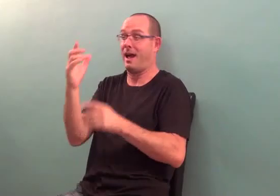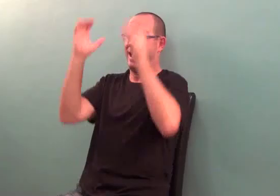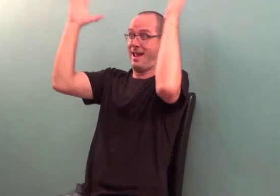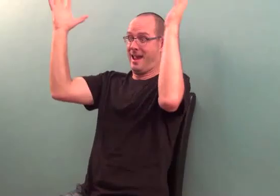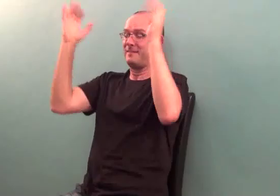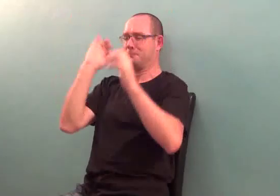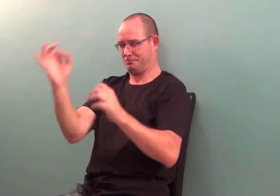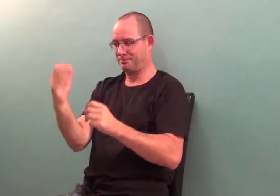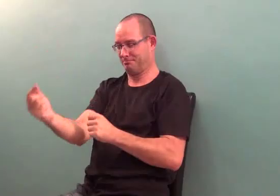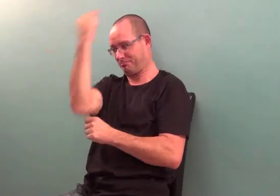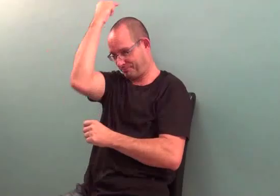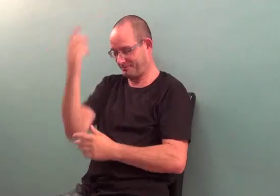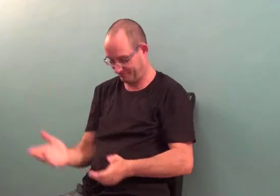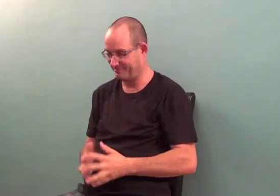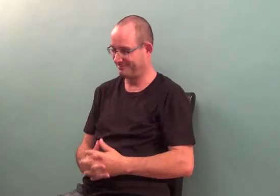A z arbuzem było dobrze, miał pewność, że strzała w niego trafi.